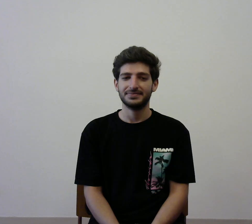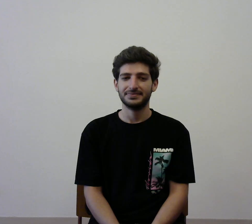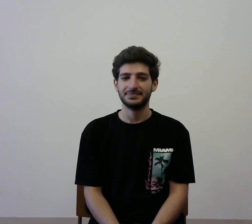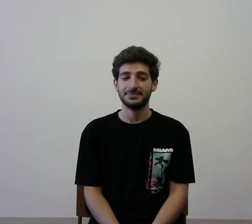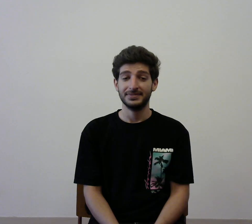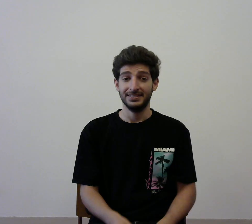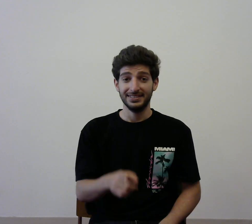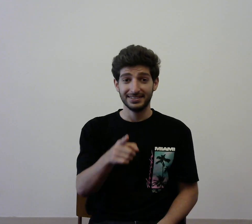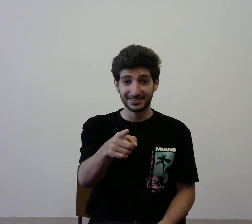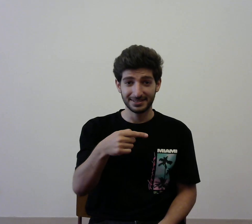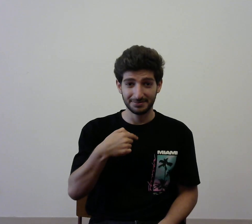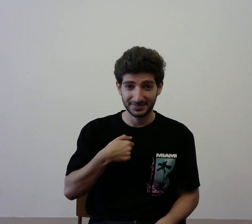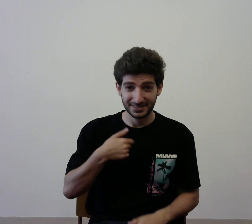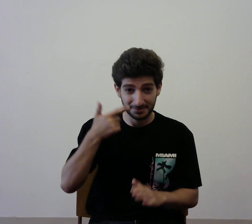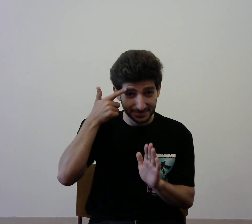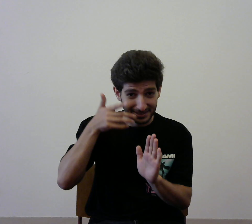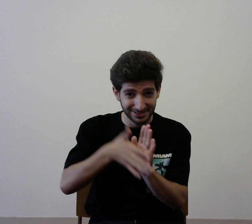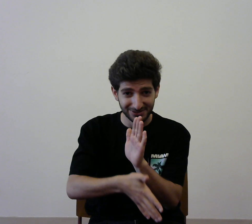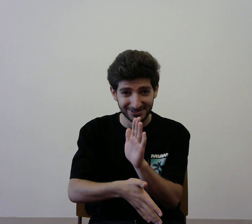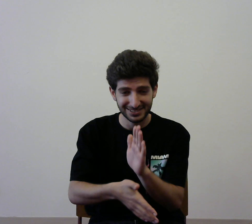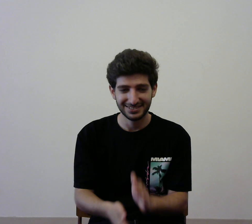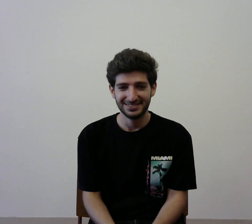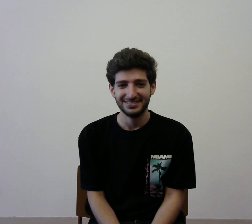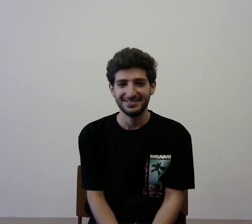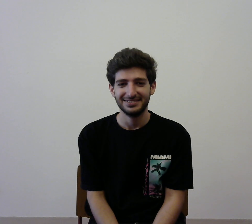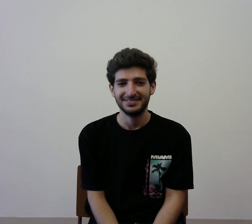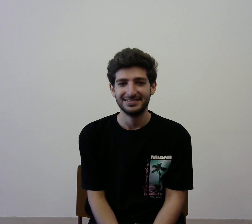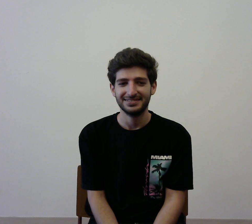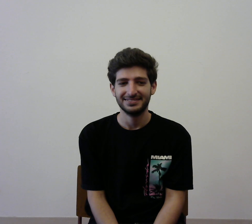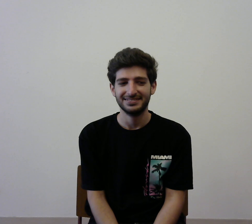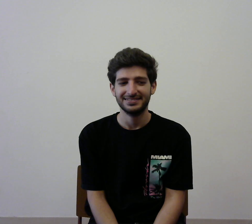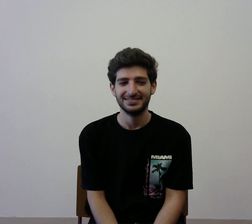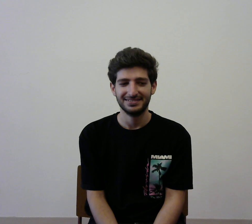Siz məni başa düşürsüz?